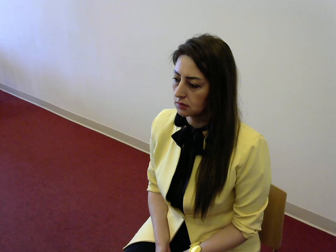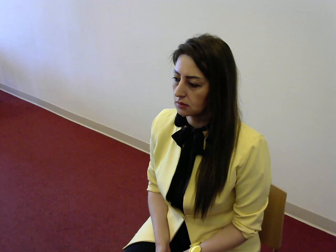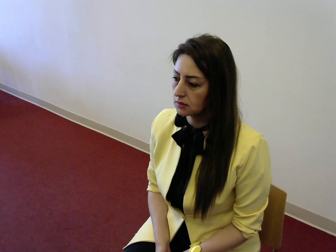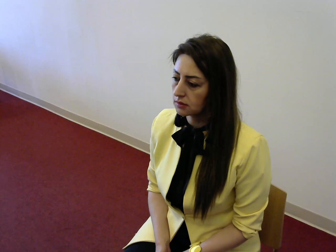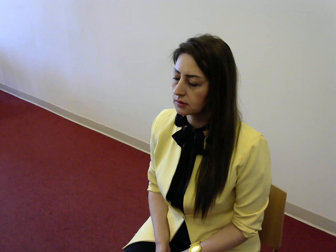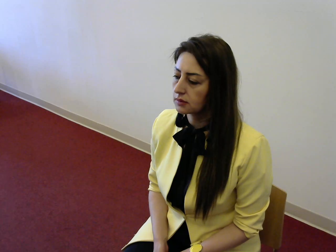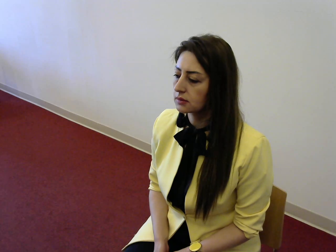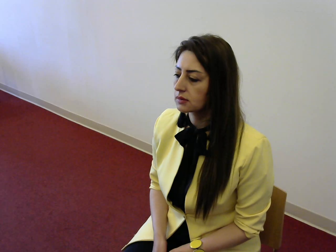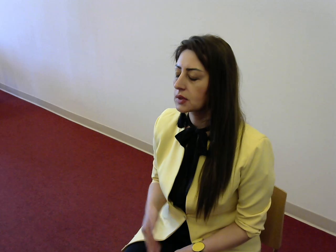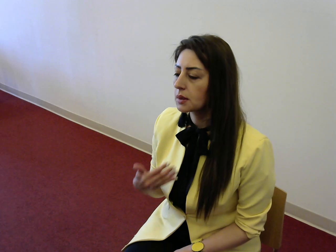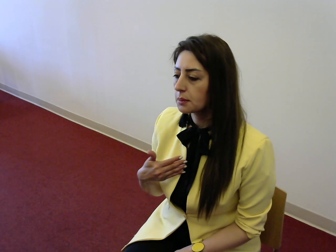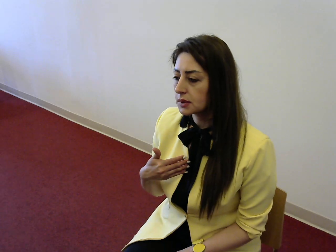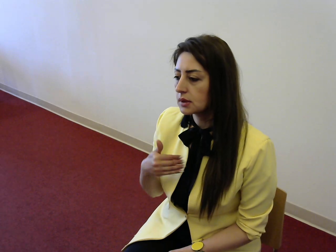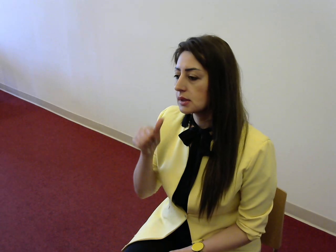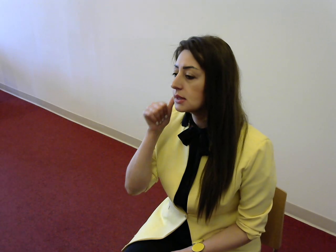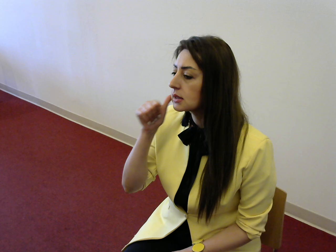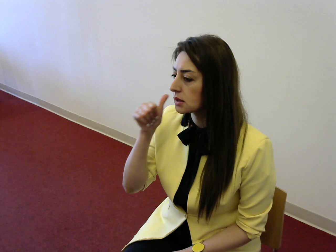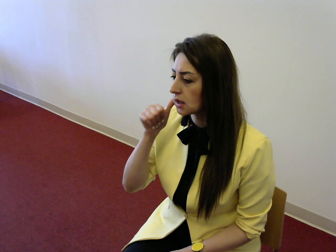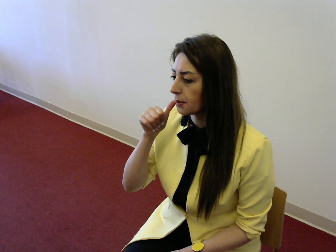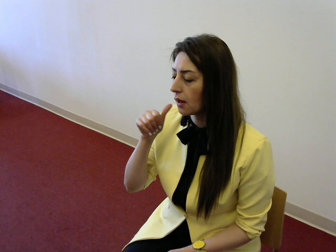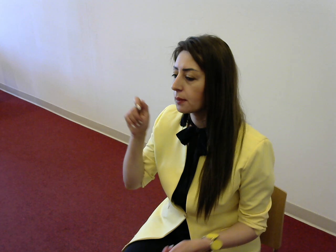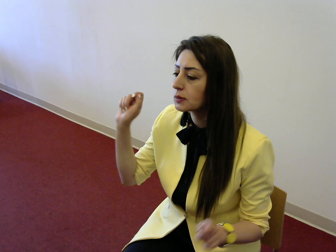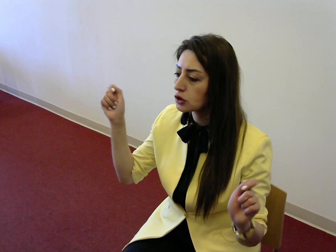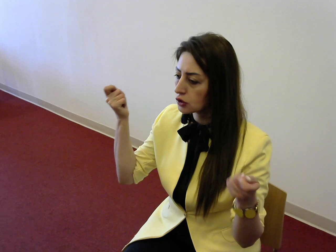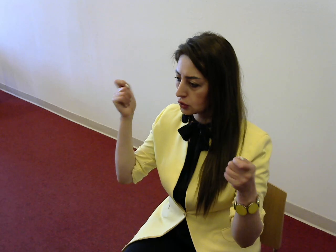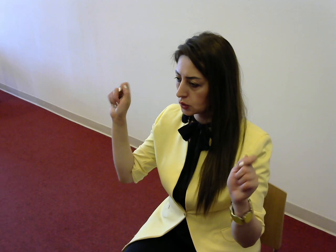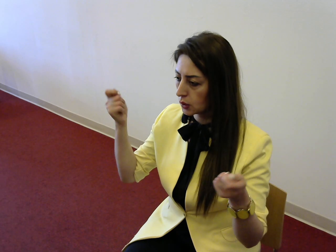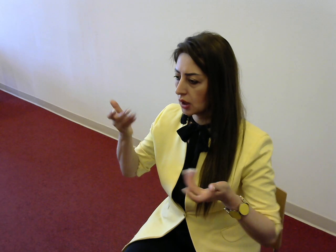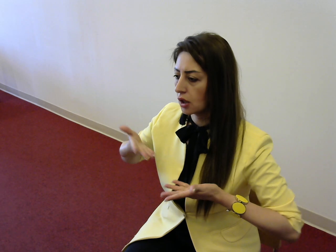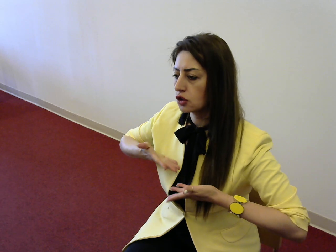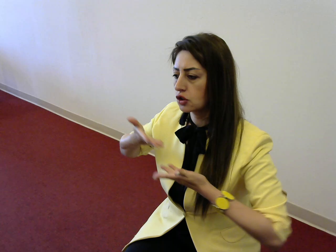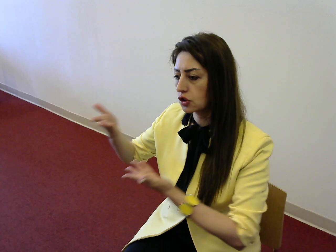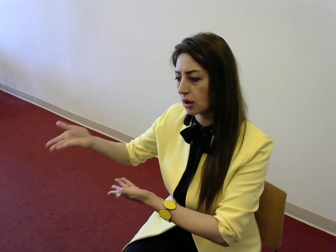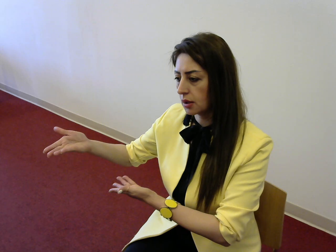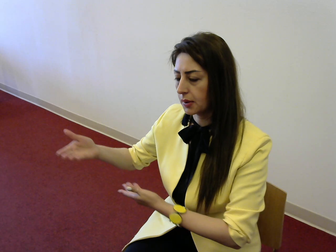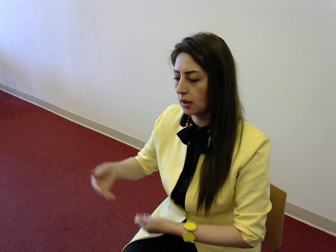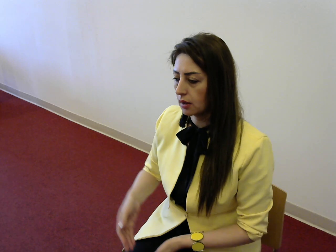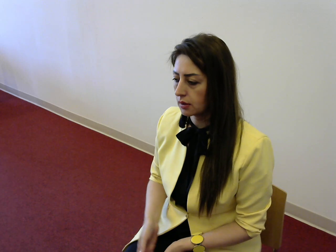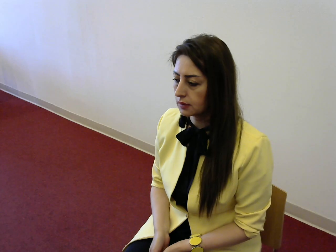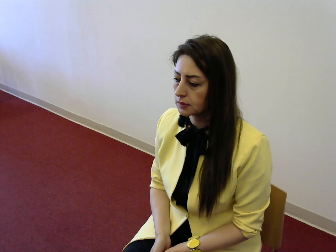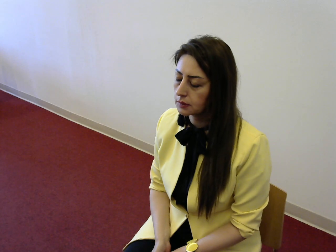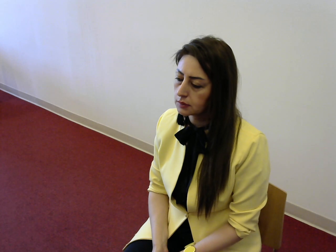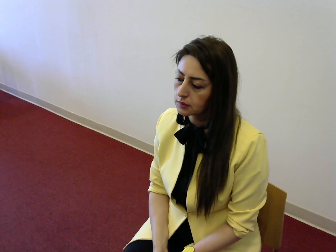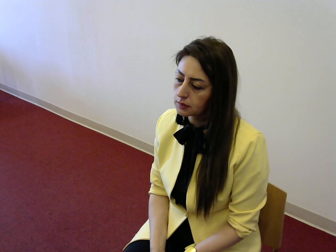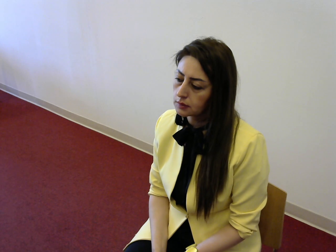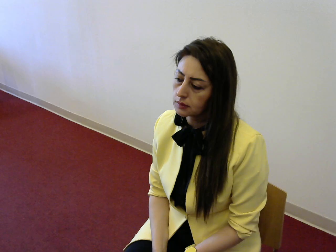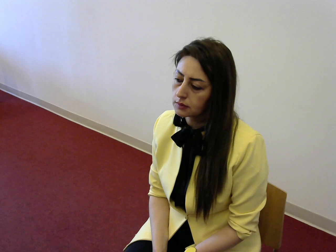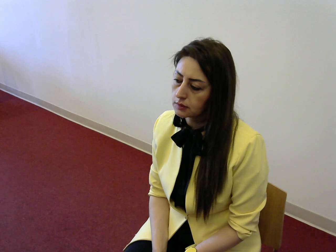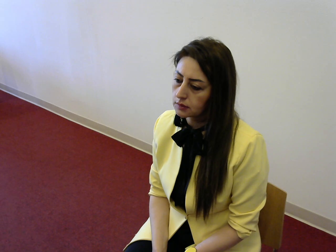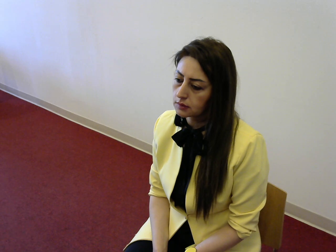Bizi sabah toya çağırıblar